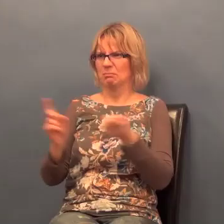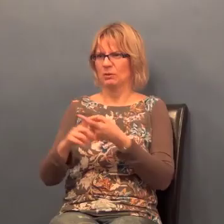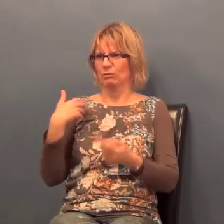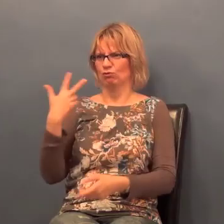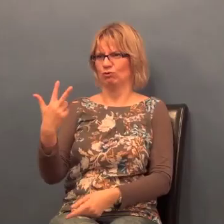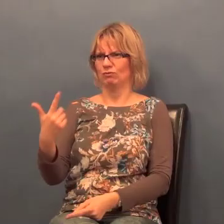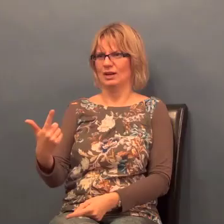Były trzy kosze, a są dwa.